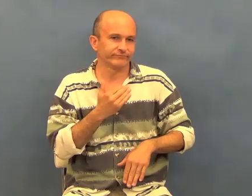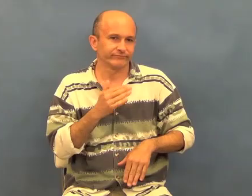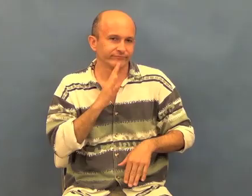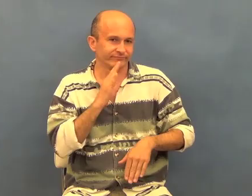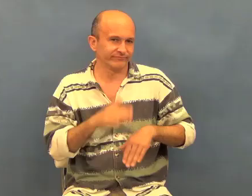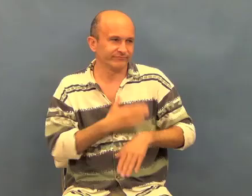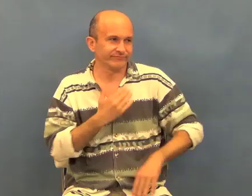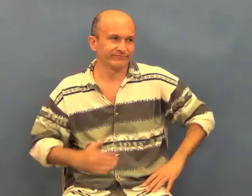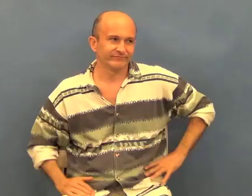Podobno są nadzy.